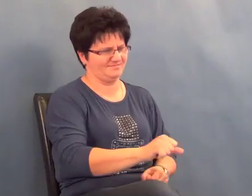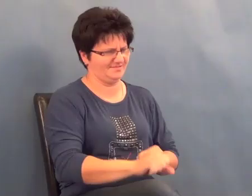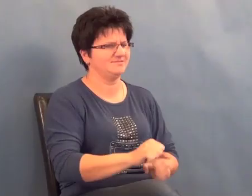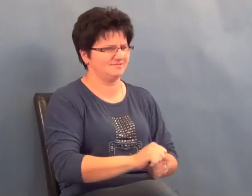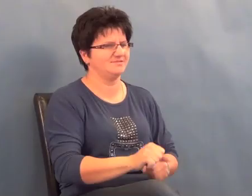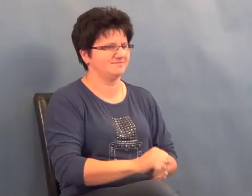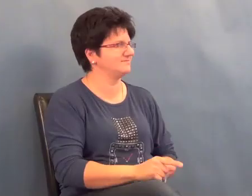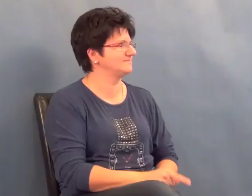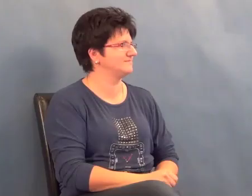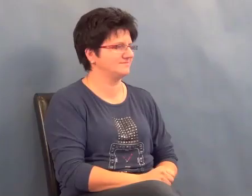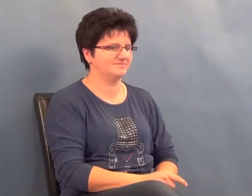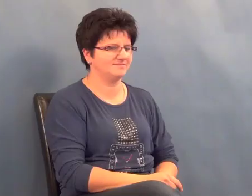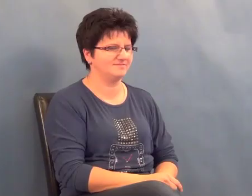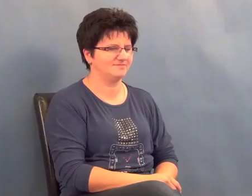Jest, jest, jest, jest.